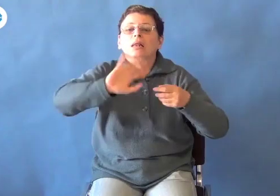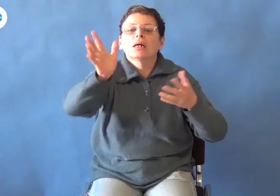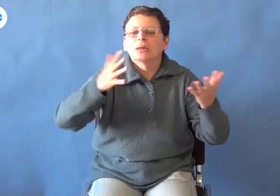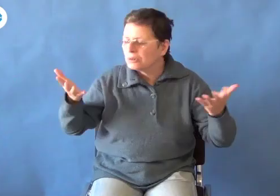Nie.